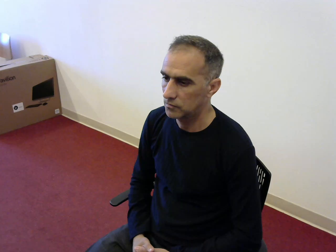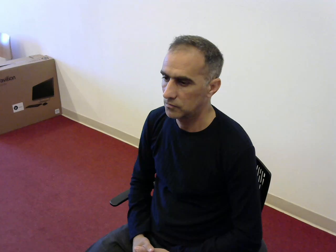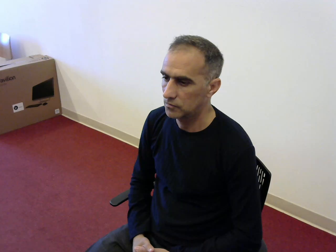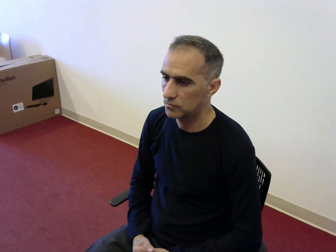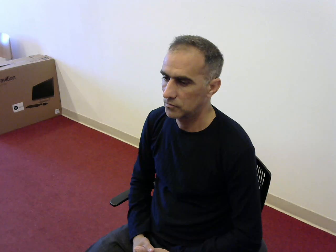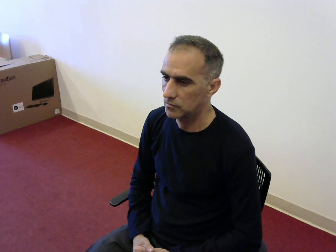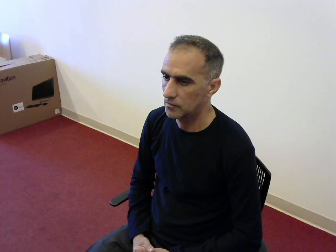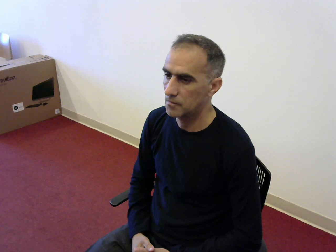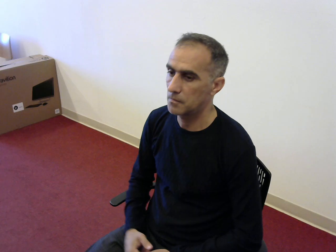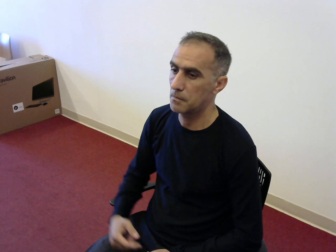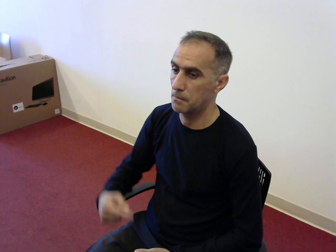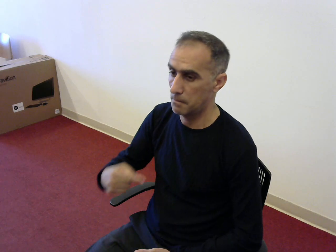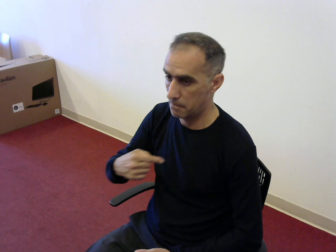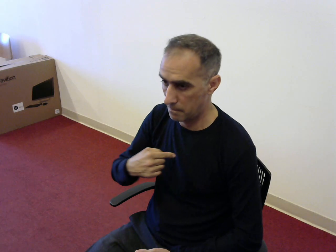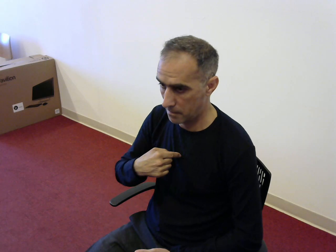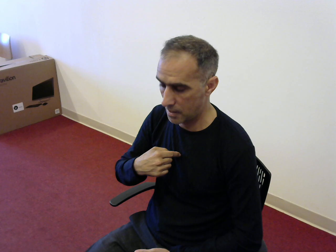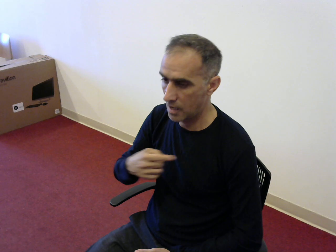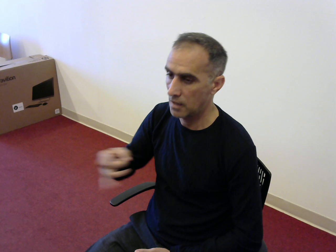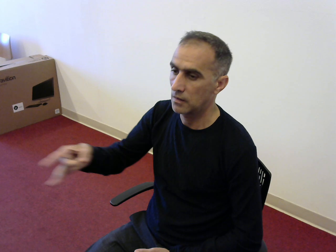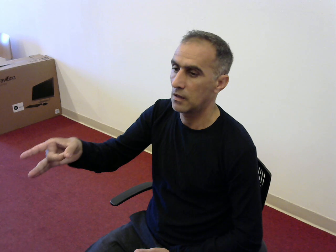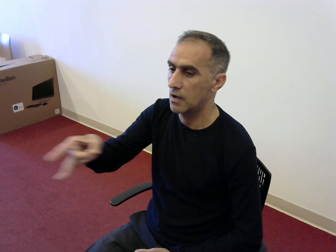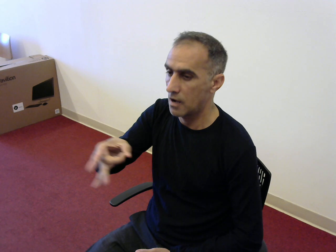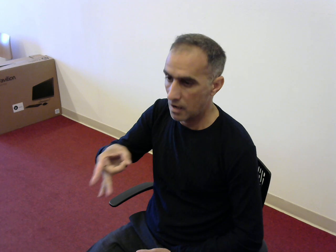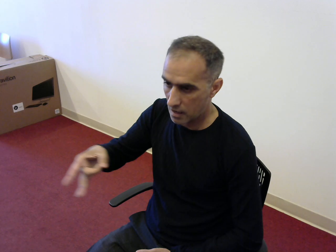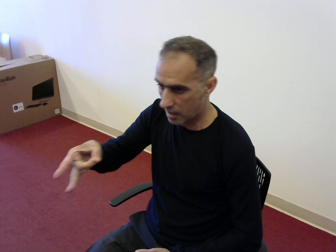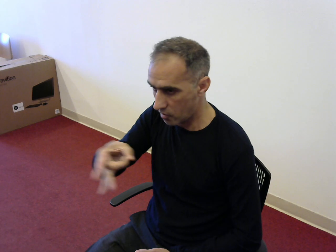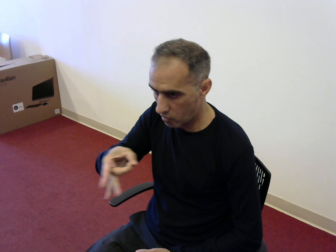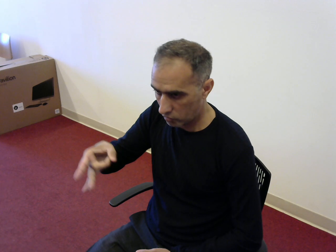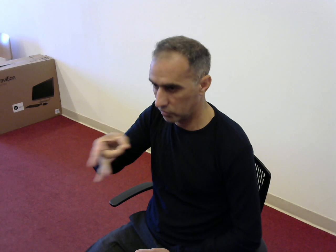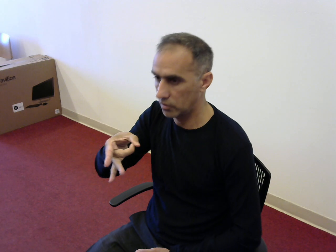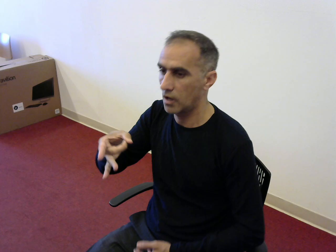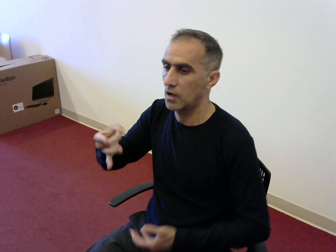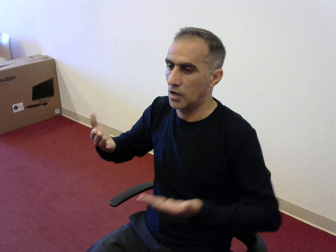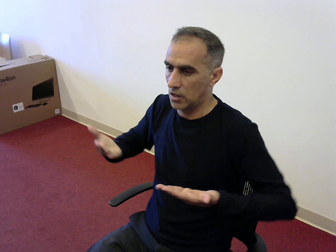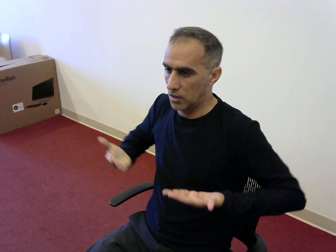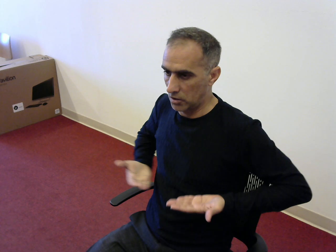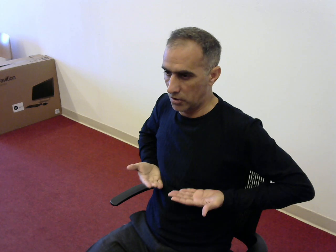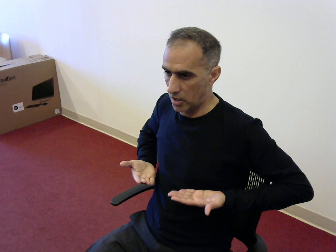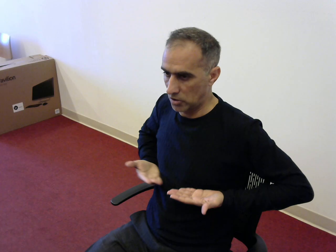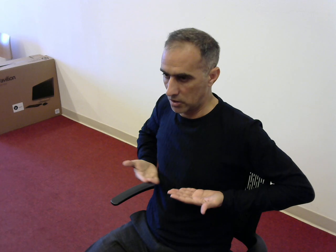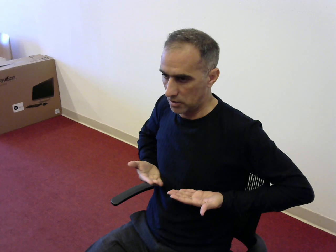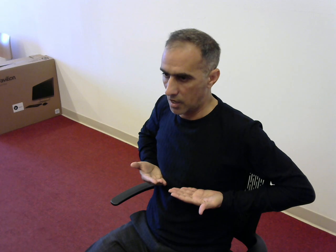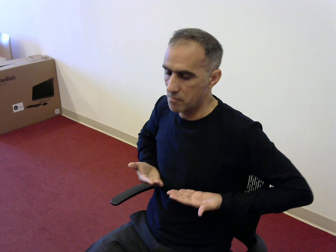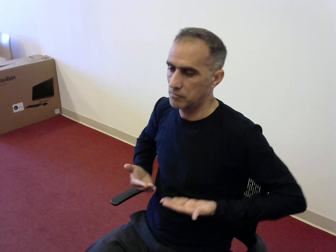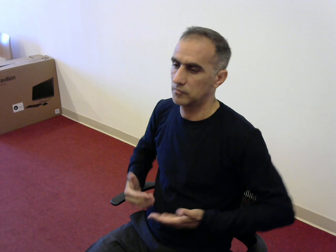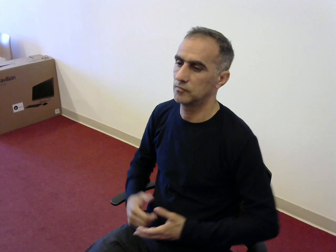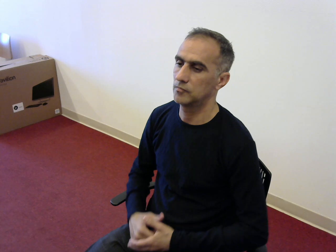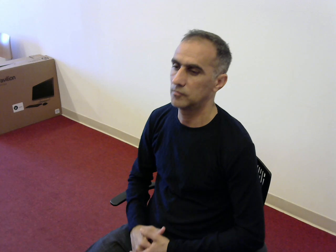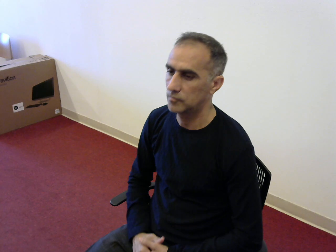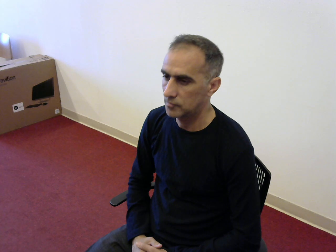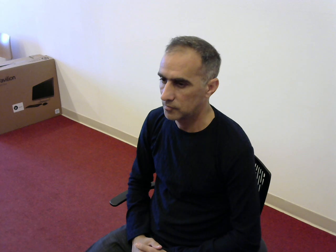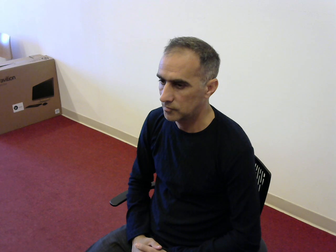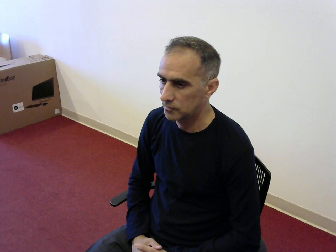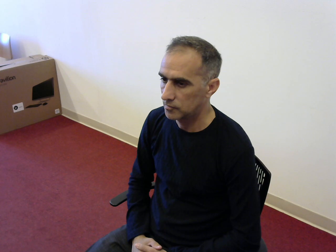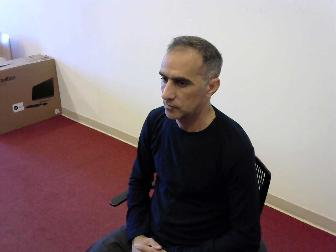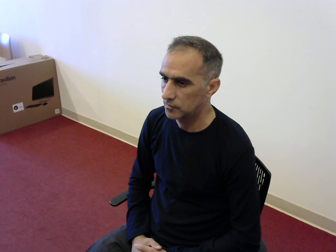Mən rayonda yaşayıram